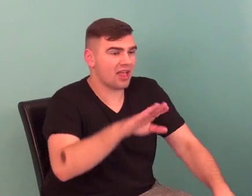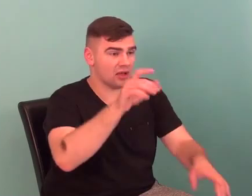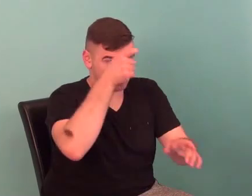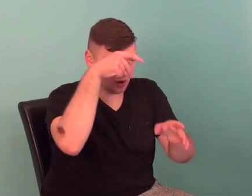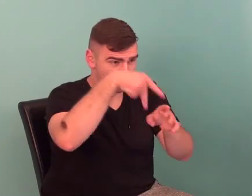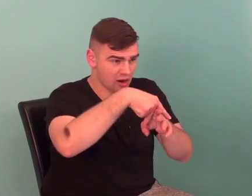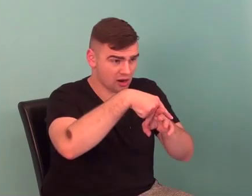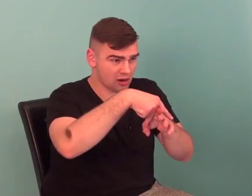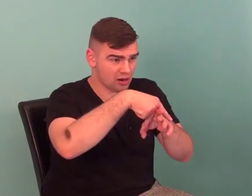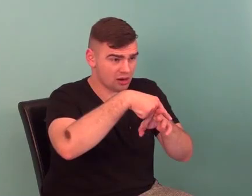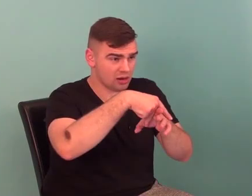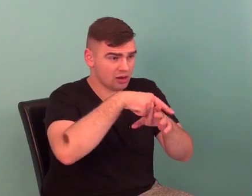Człowiek siedzi okrakiem na czymś.